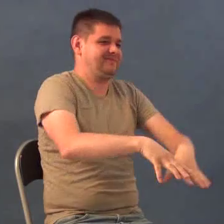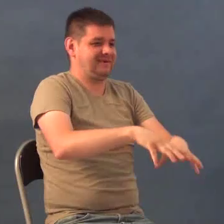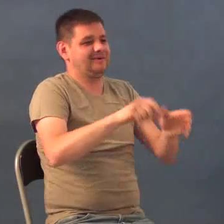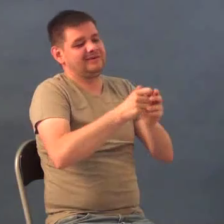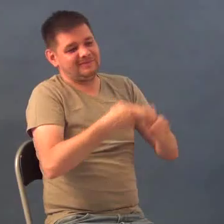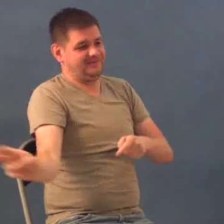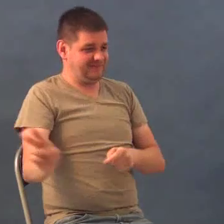I to wyrzuciło kota.